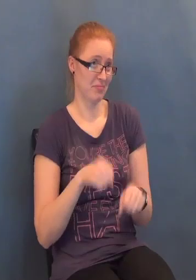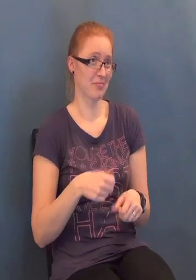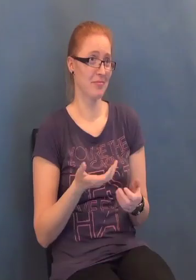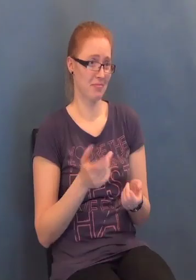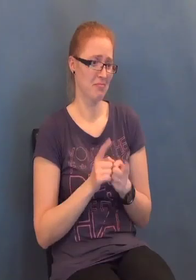Dobrze, zgadzam się.